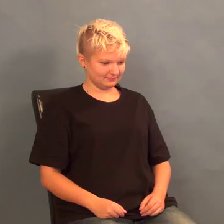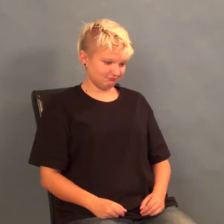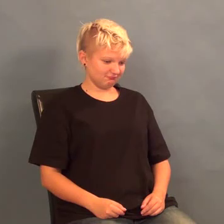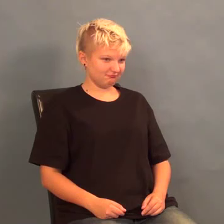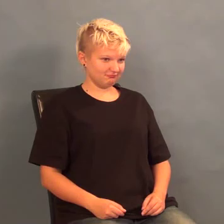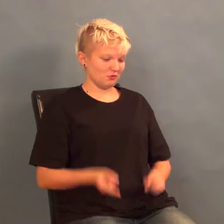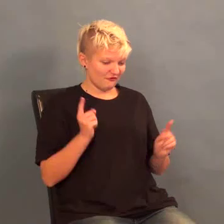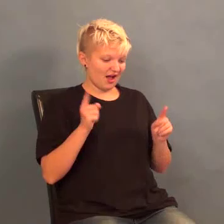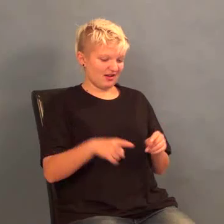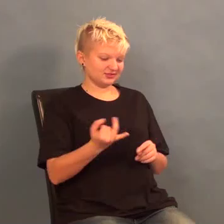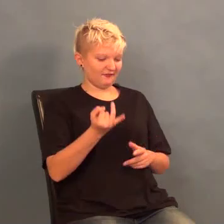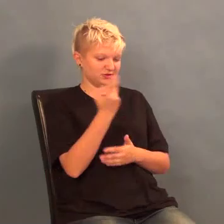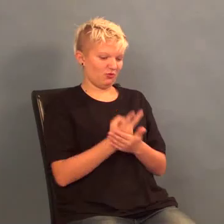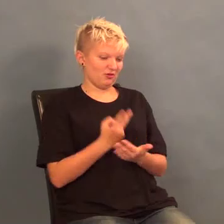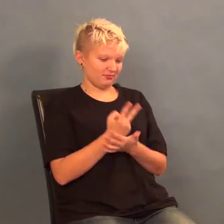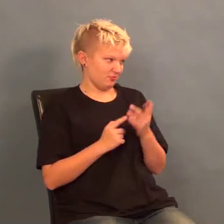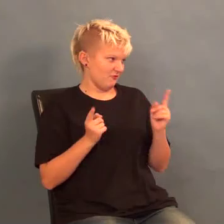Ostrzeżenie, że w tym miejscu zawsze ktoś tonie.